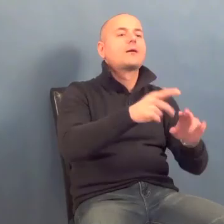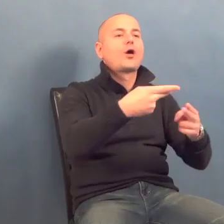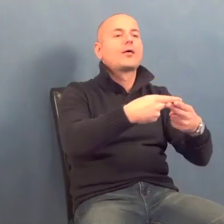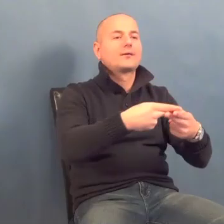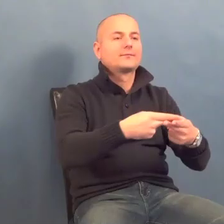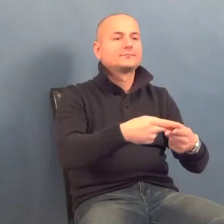Albo.